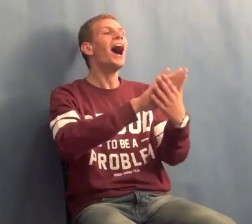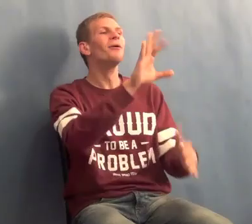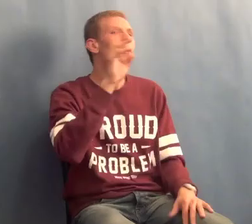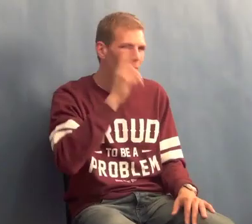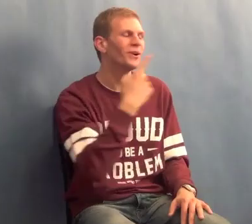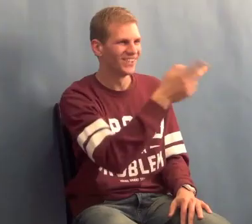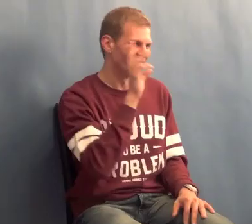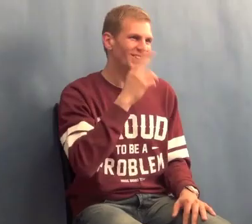Był Głuchy, dlatego nie czuł, że ktoś wali do drzwi.